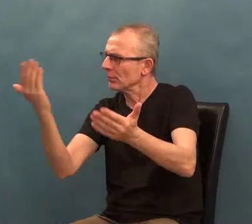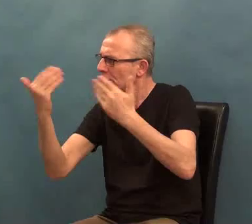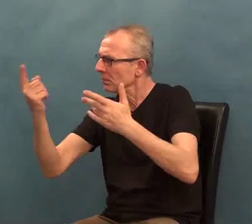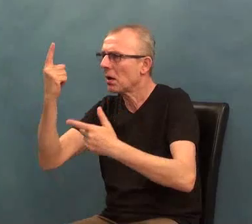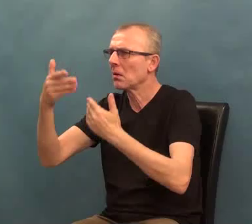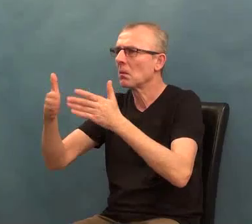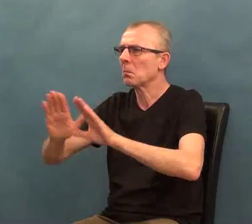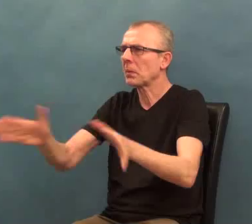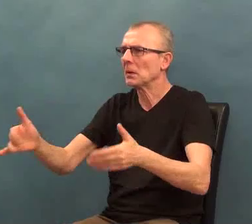Tylko jedne drzwi były zamknięte.